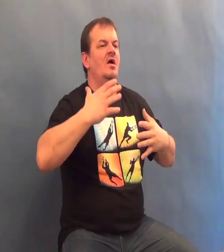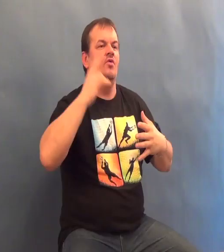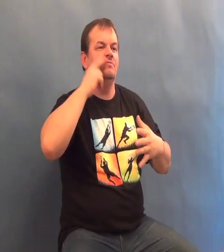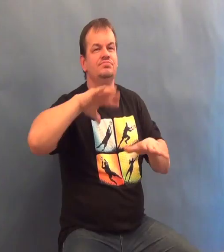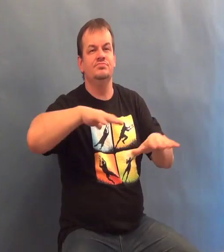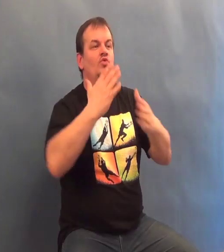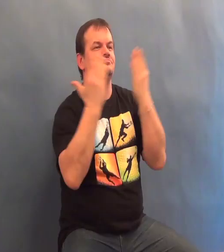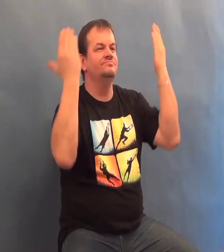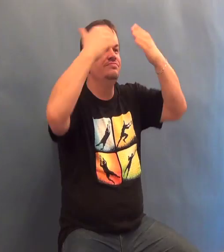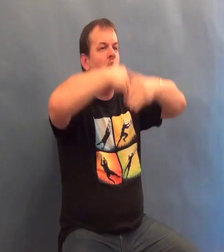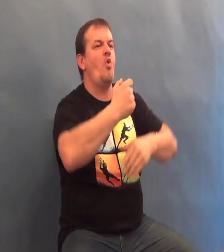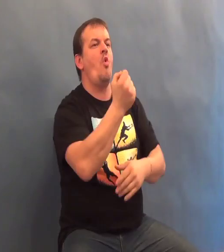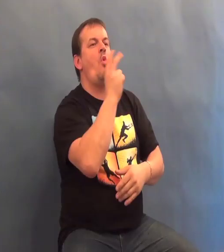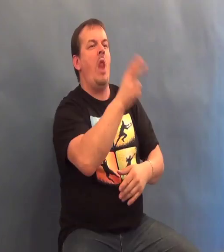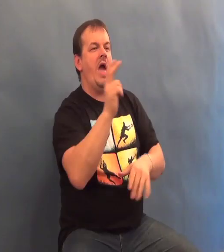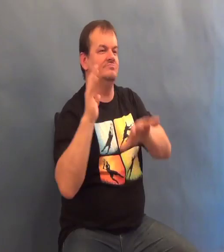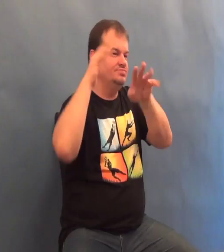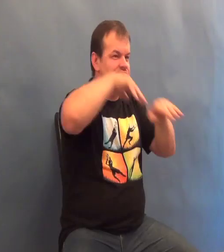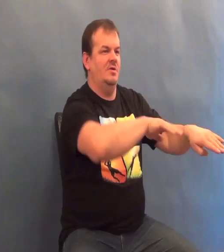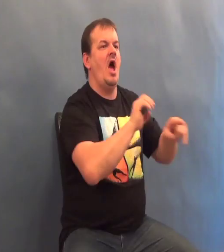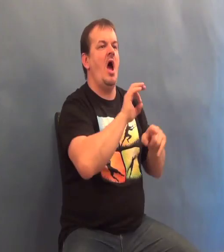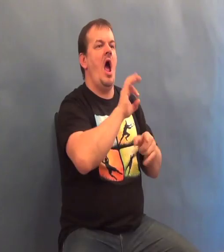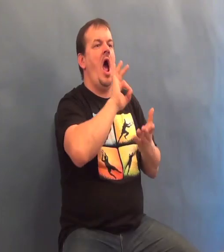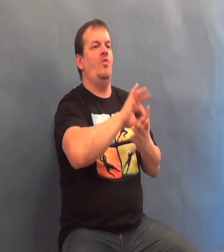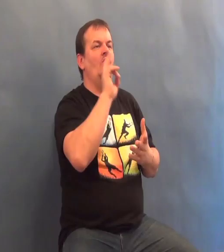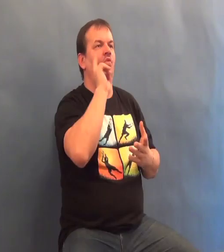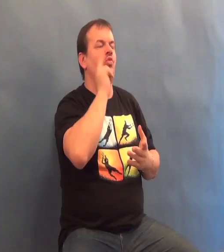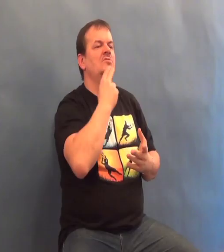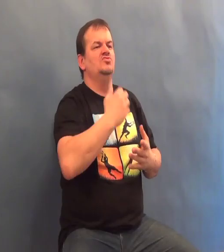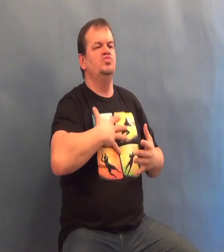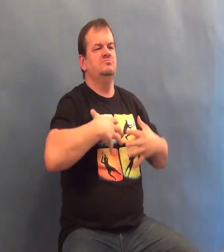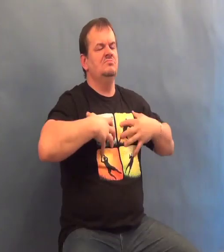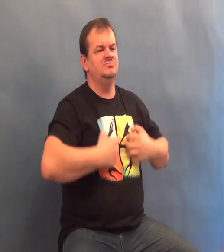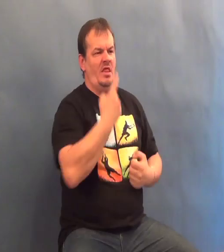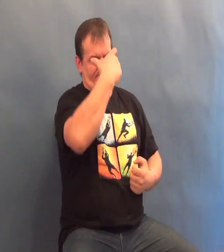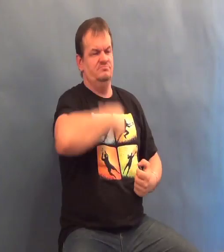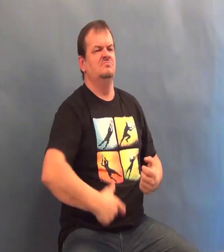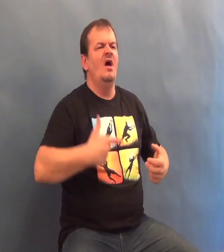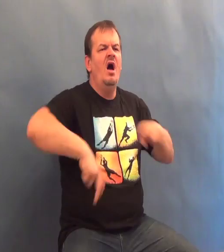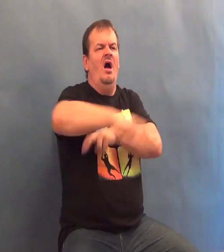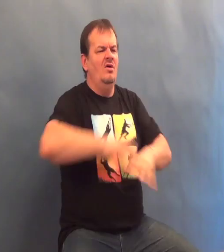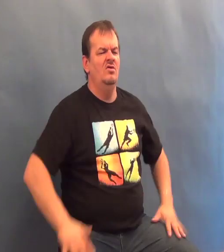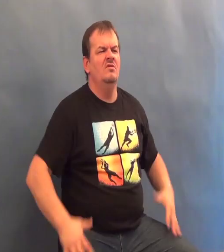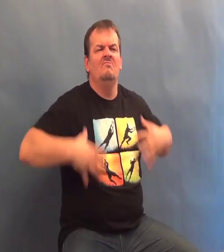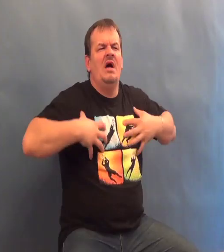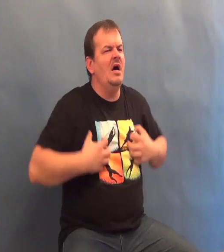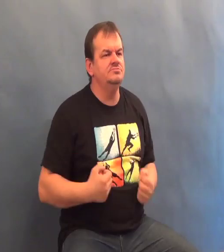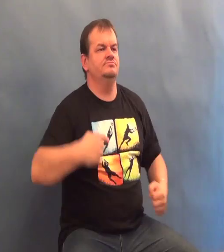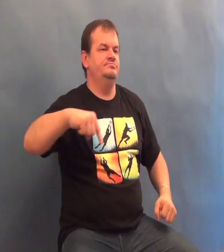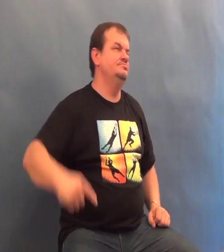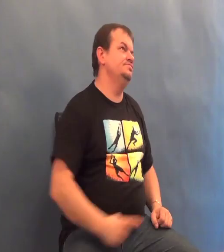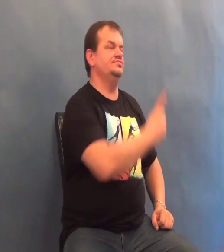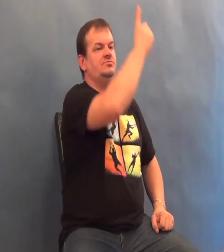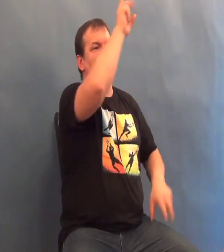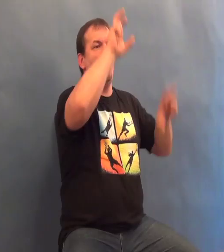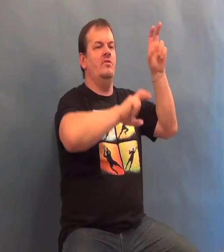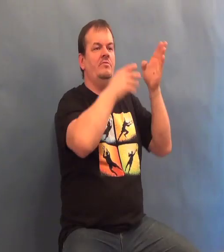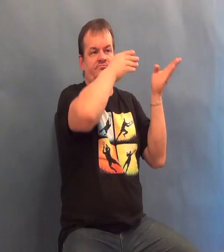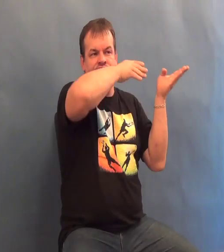Nadchodzi wieczór, idą na kolację, akurat jeden z głuchych odczuwa zmęczenie, nachodził się i czuje, że bolą go nogi, więc wchodzi na górę hotelu, kładzie się spać.